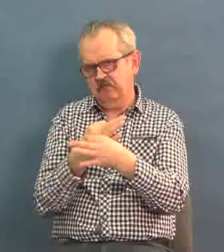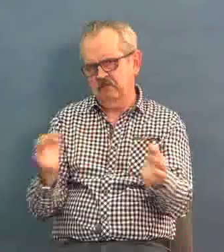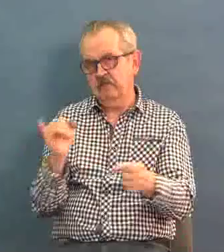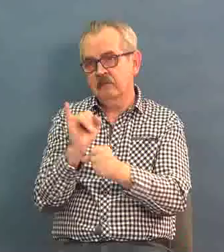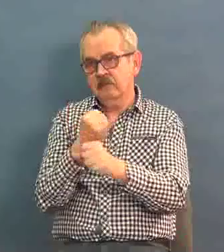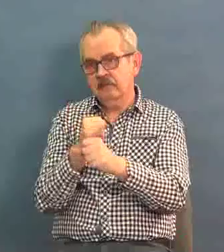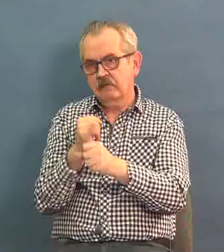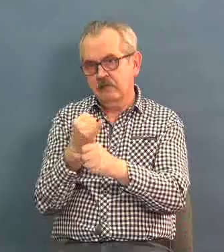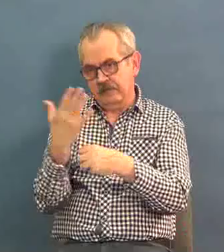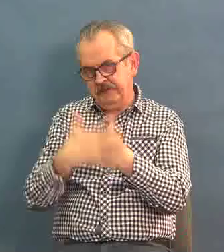W piątek kończę.